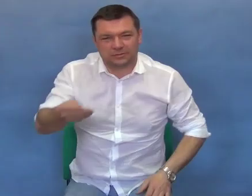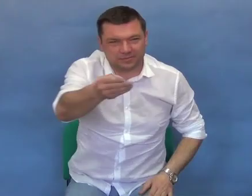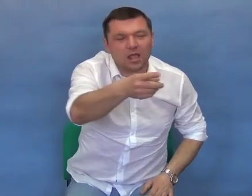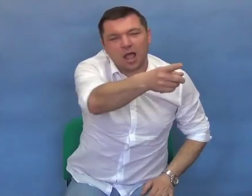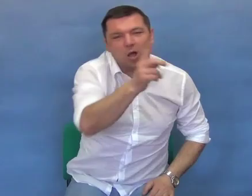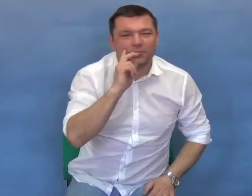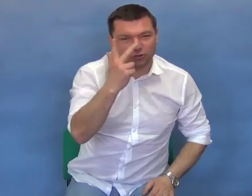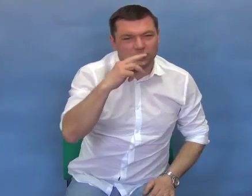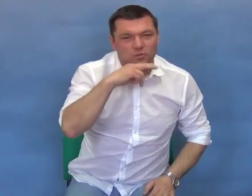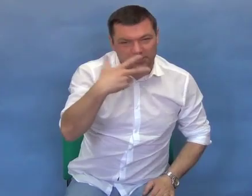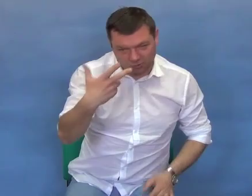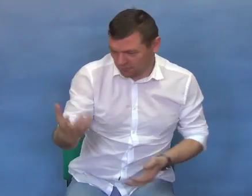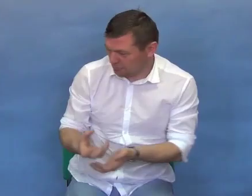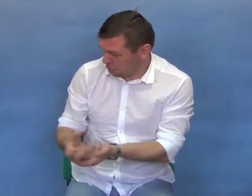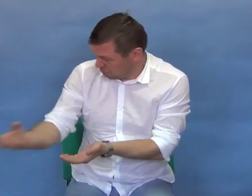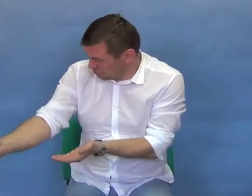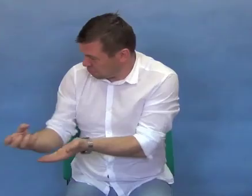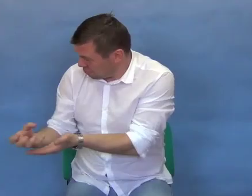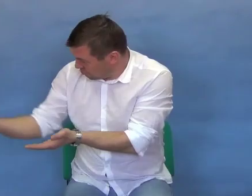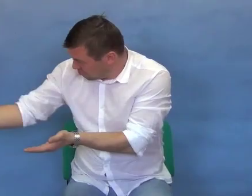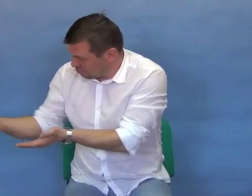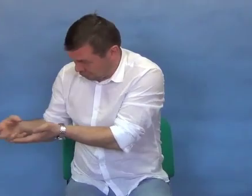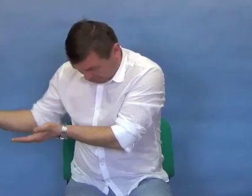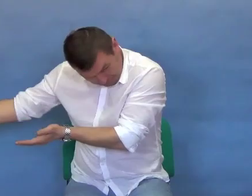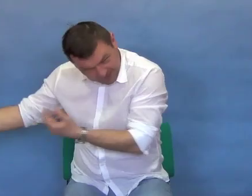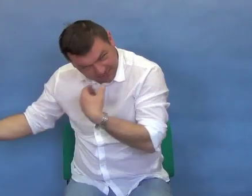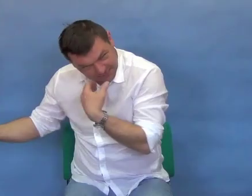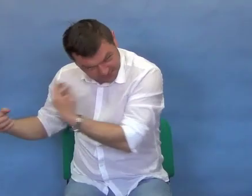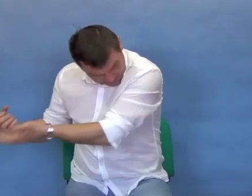Chłopak w zamian dał każdemu chłopcu jedną gruszkę.